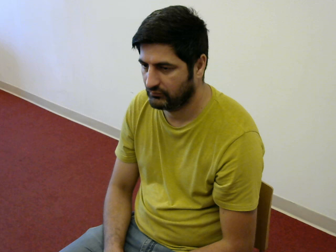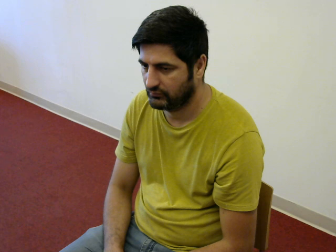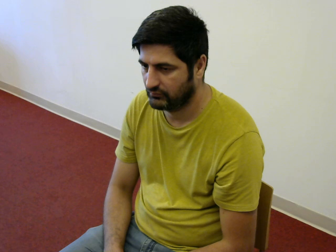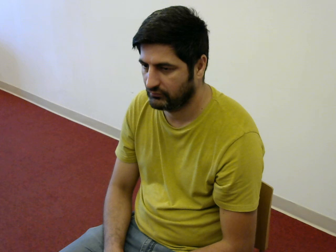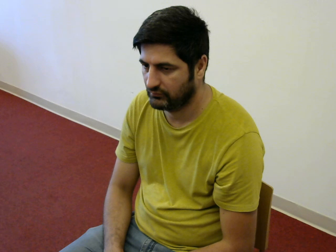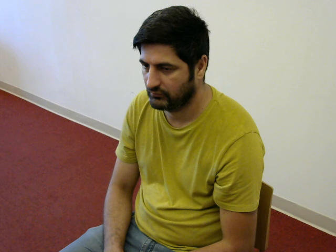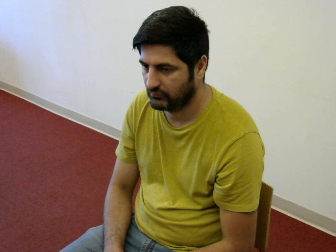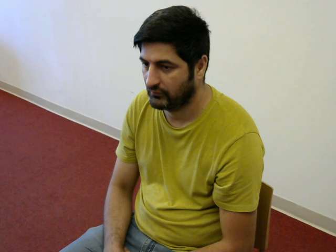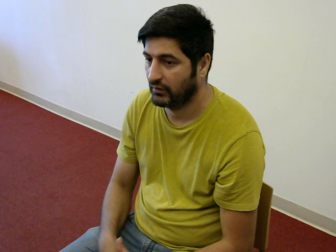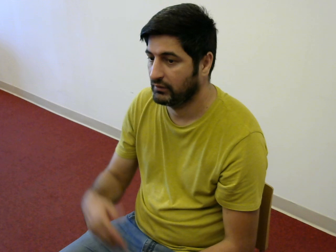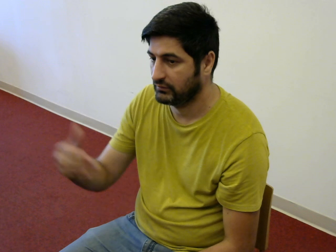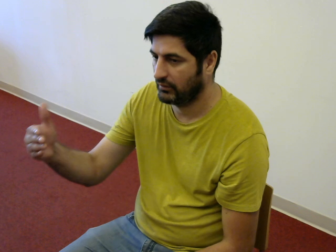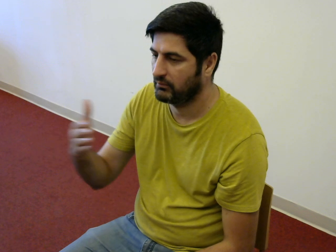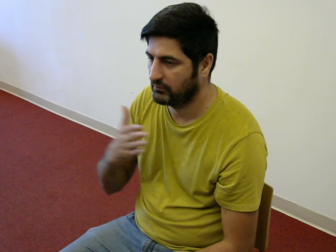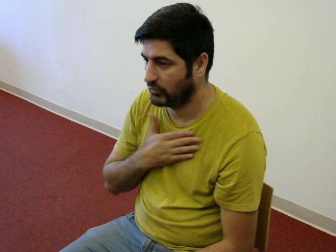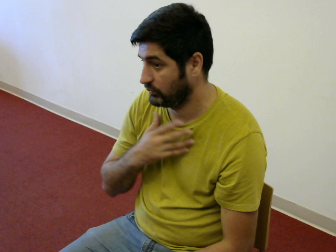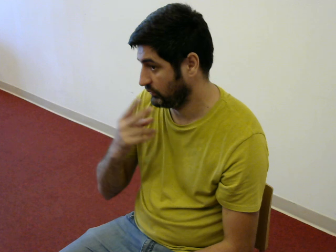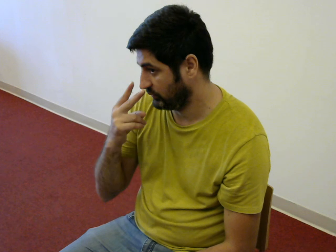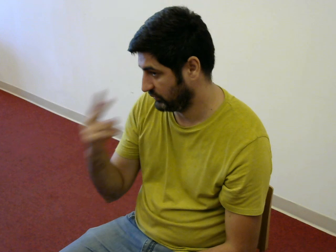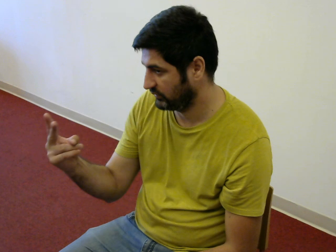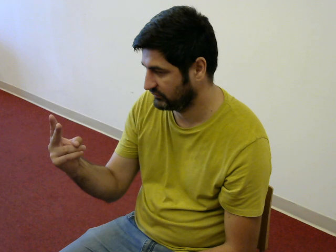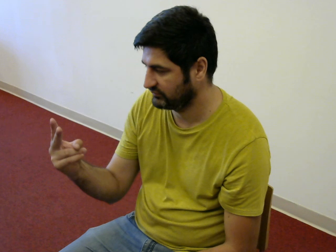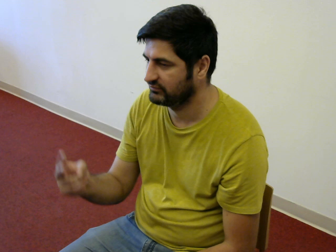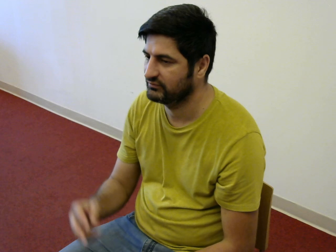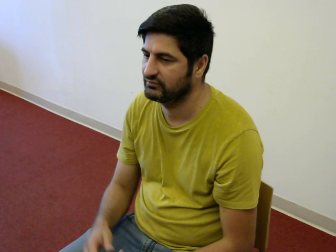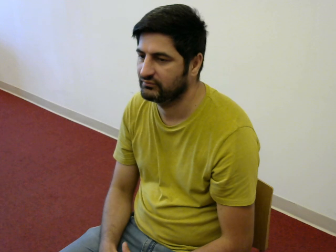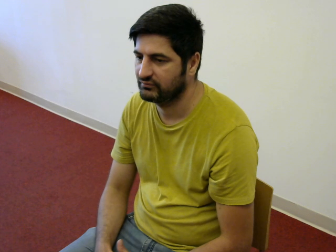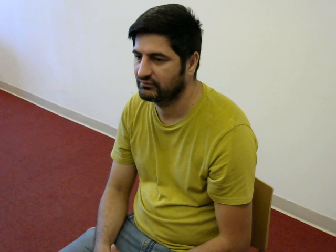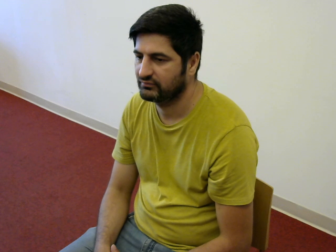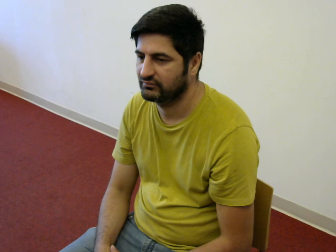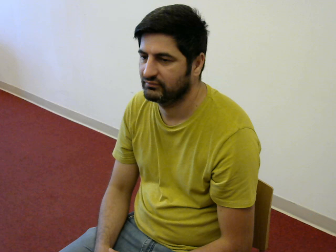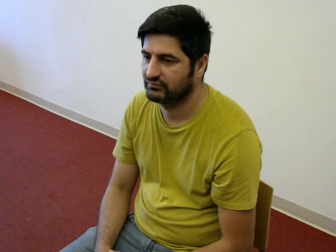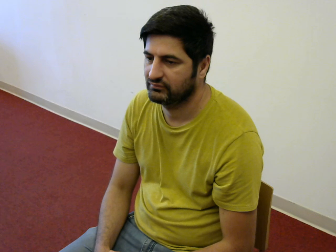Siz məni görürsünüzmü?